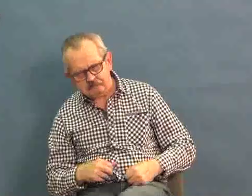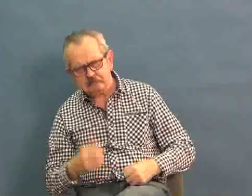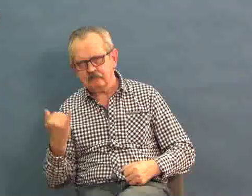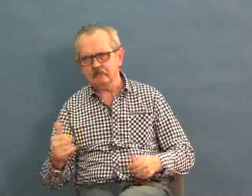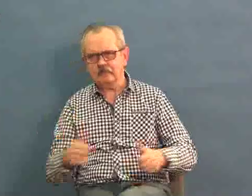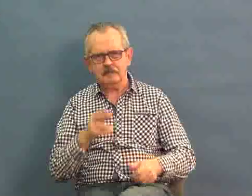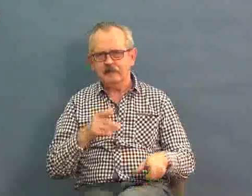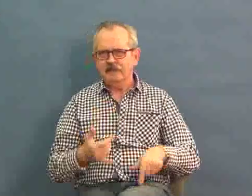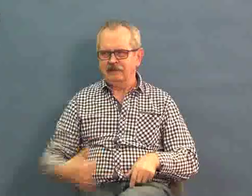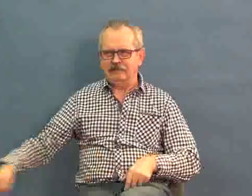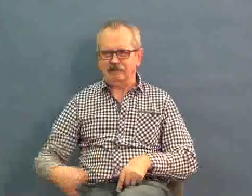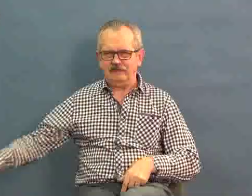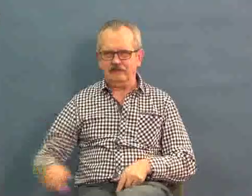Idzie i jednocześnie odpycha chłopca nogą.